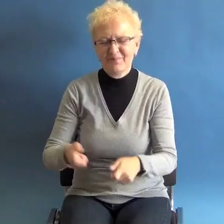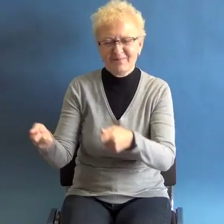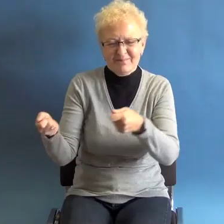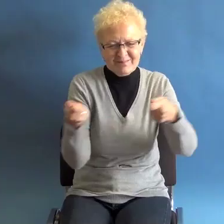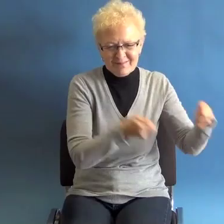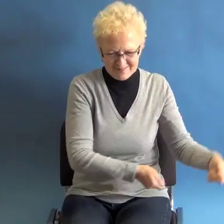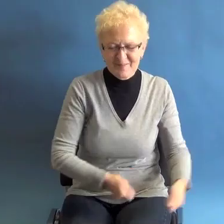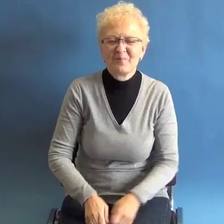Przeniósł.